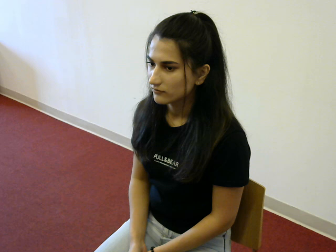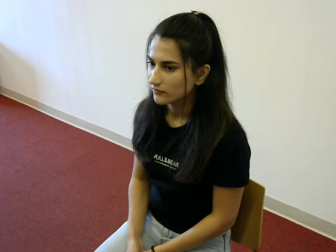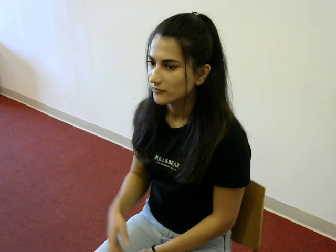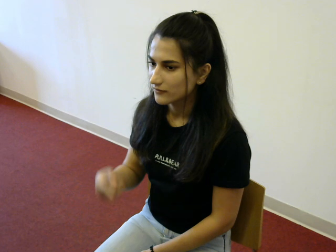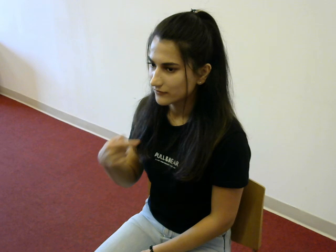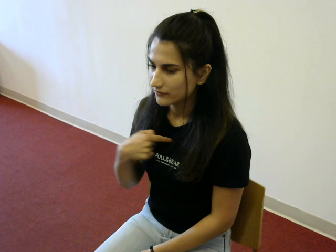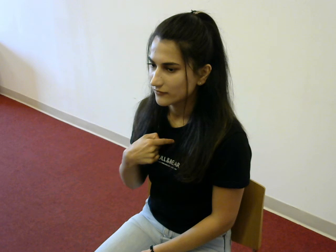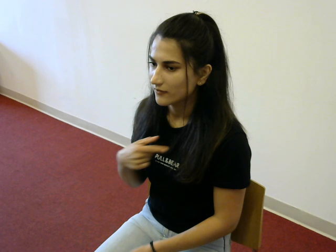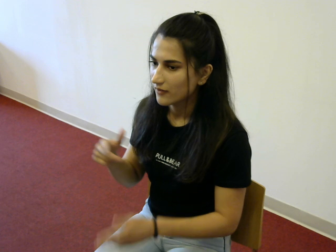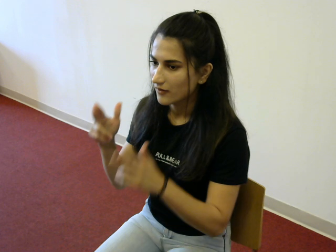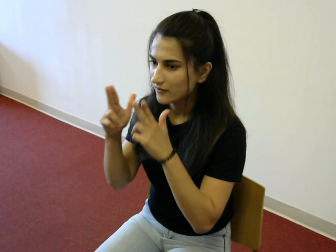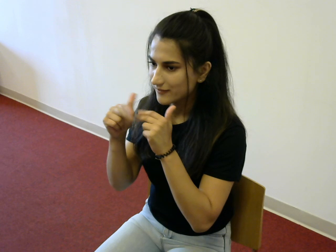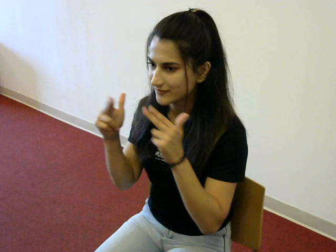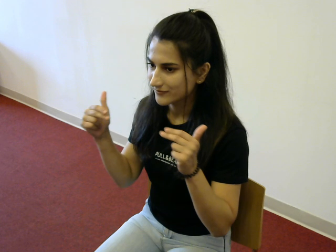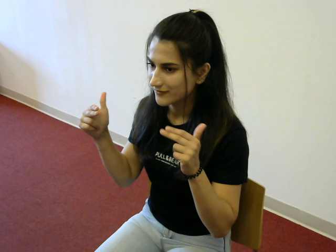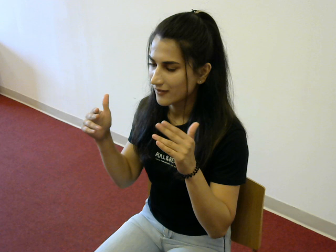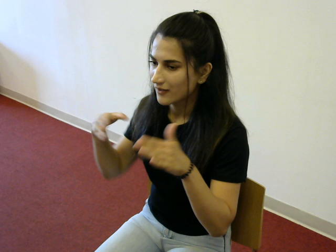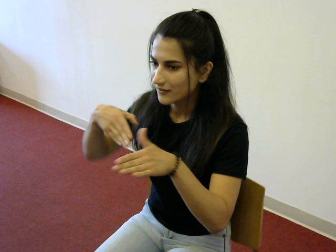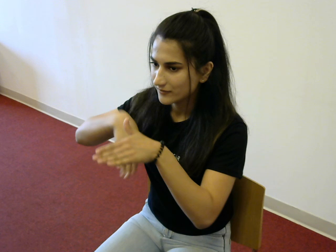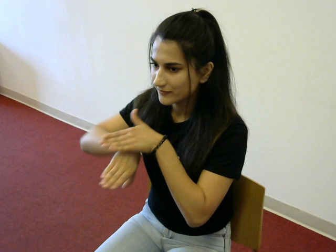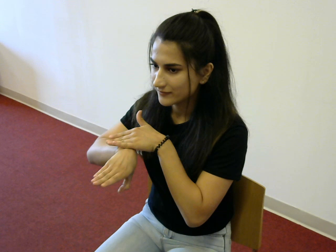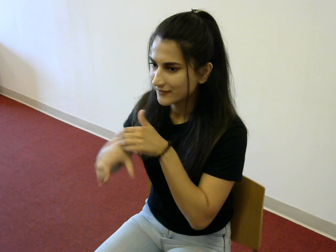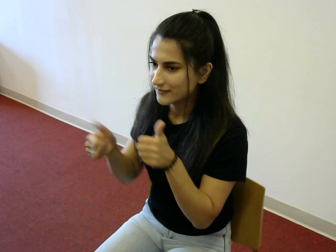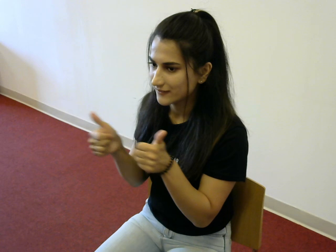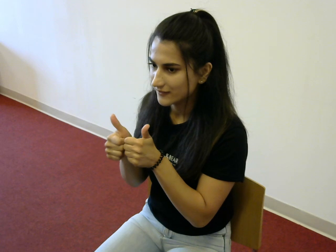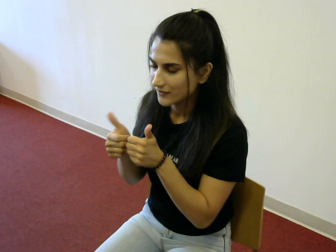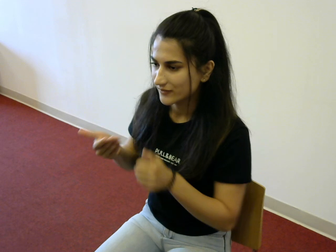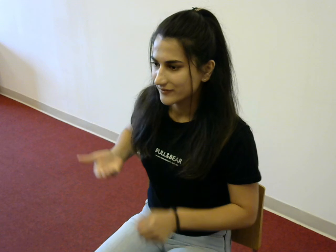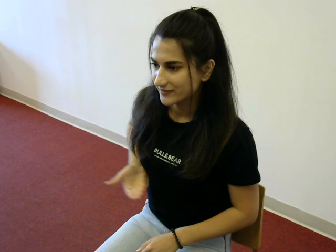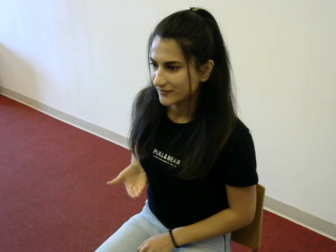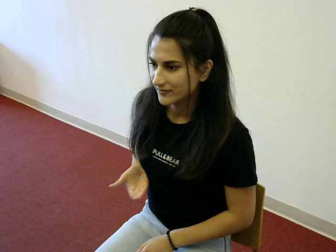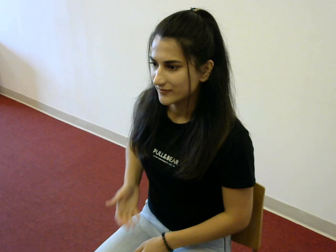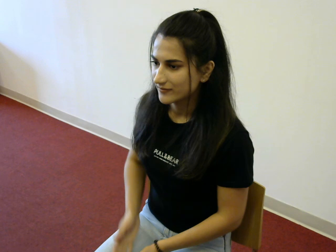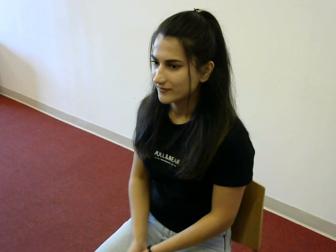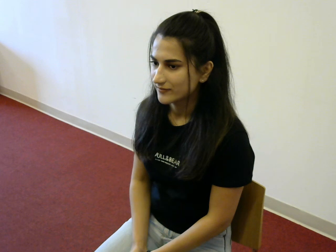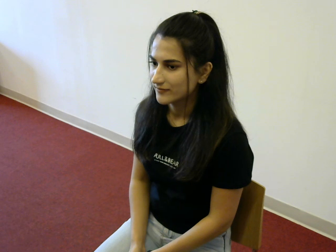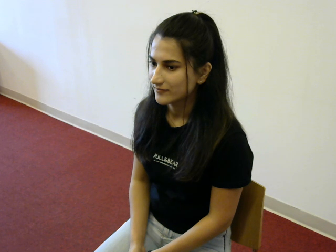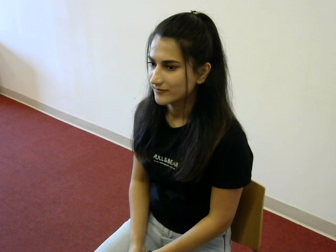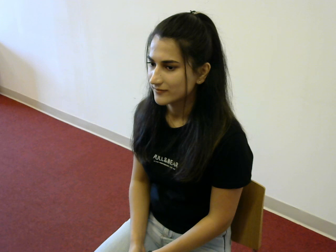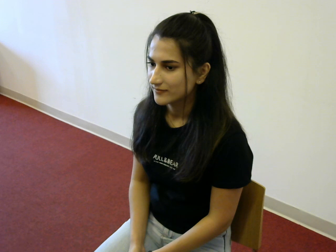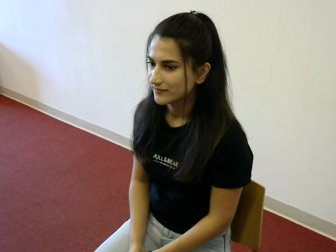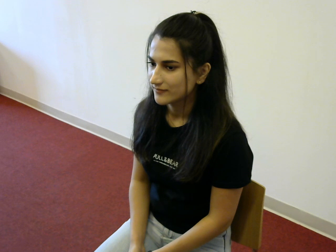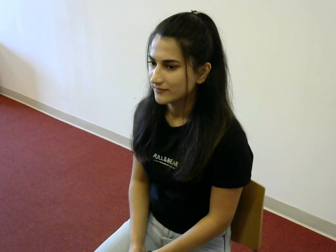Mən Nərimanov metrosunun yanında yaşayıram